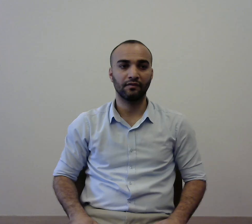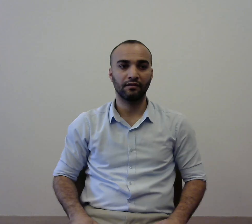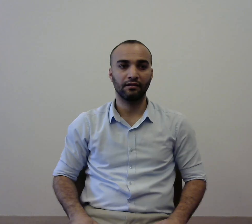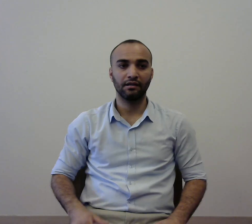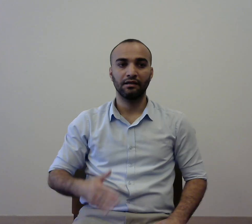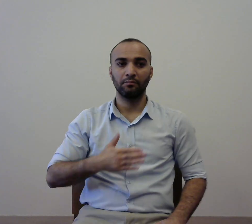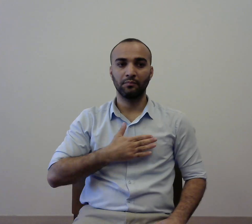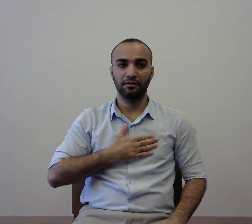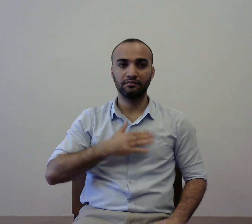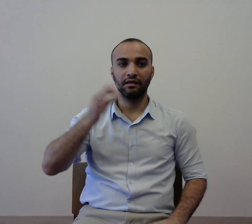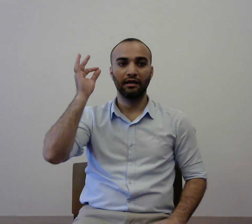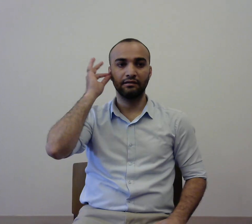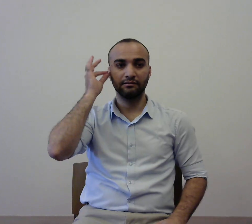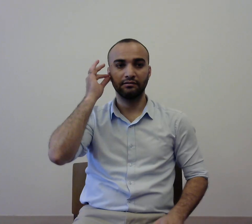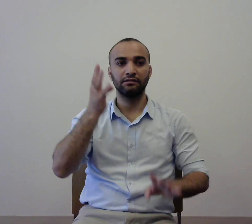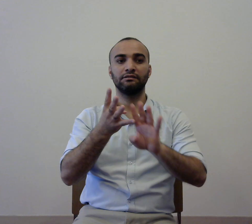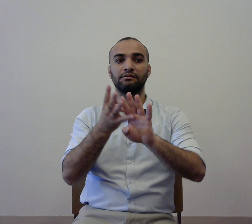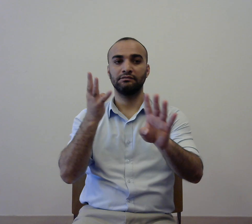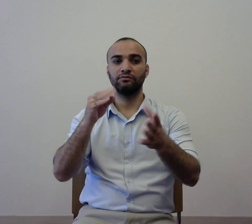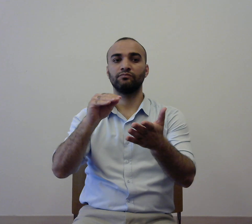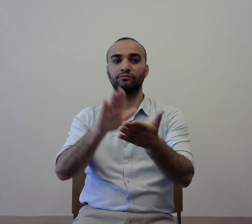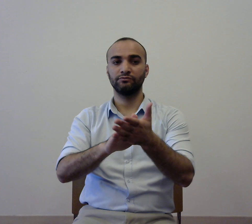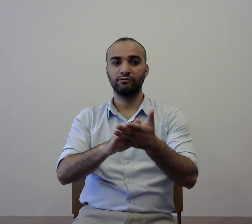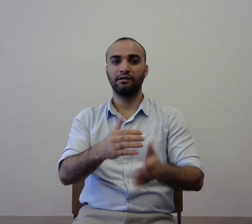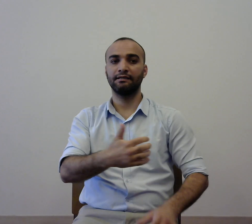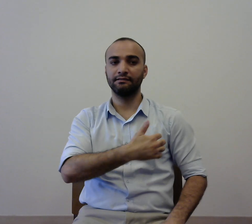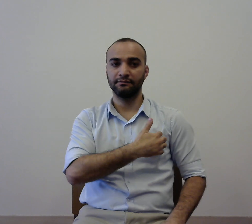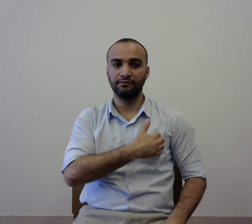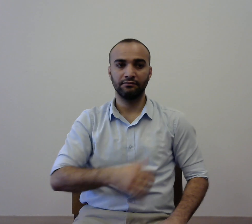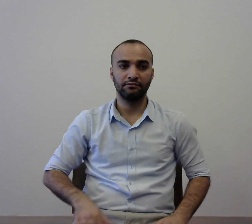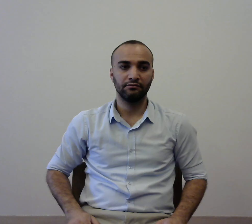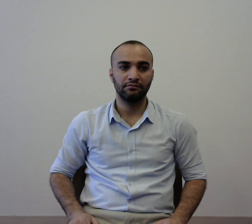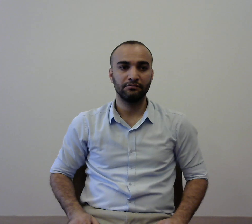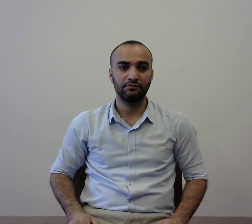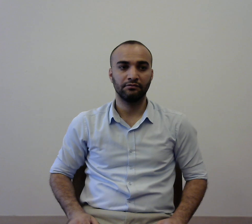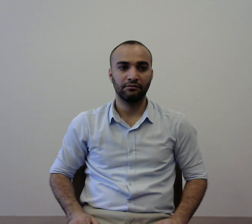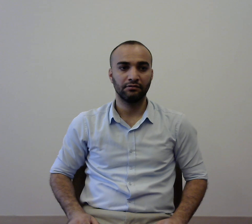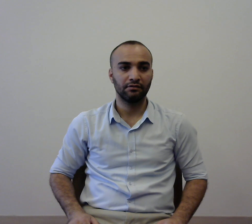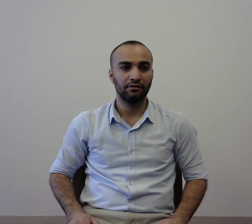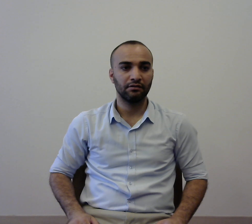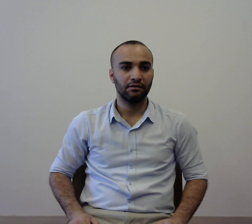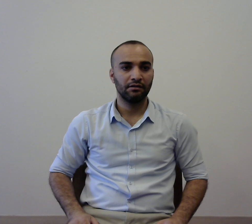Mən həkimin qəbuluna yazılmaq istəyirəm